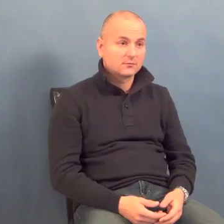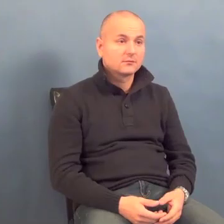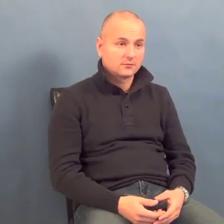Na przykład.